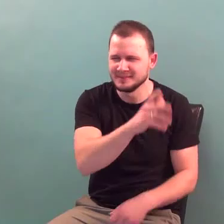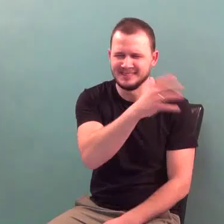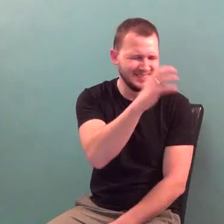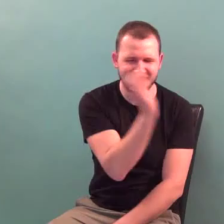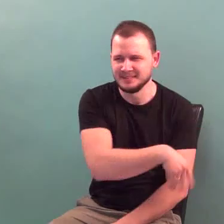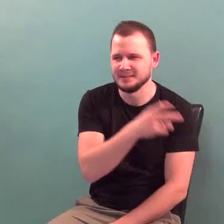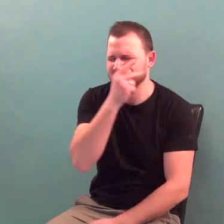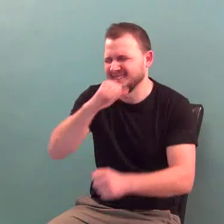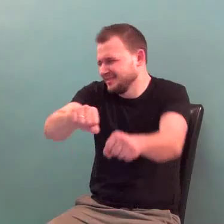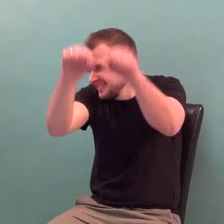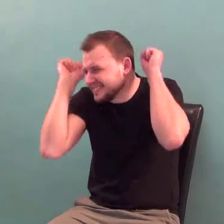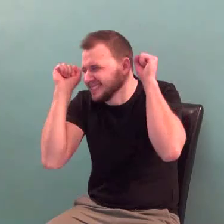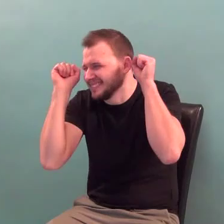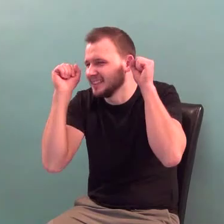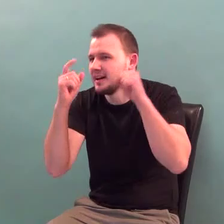Wyłącza go, zamyka oczy i nakrywa kołdrą głowę.